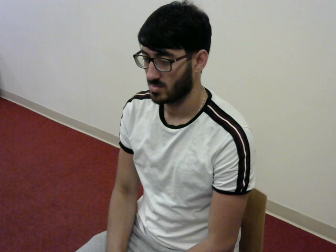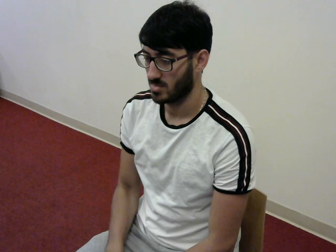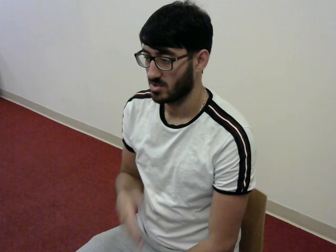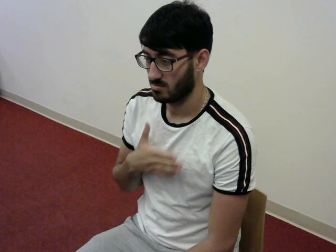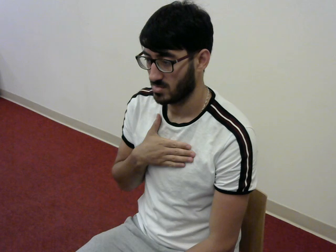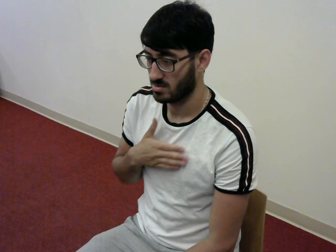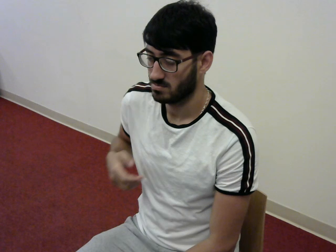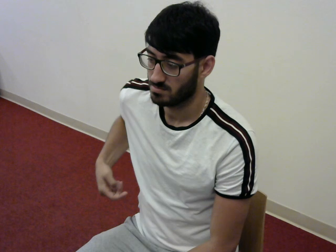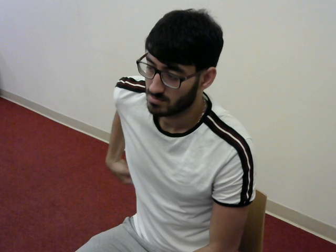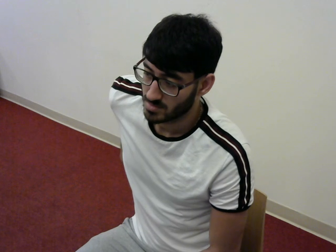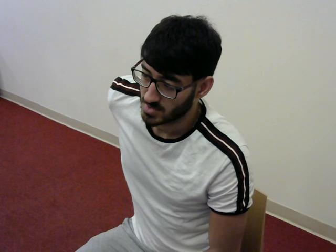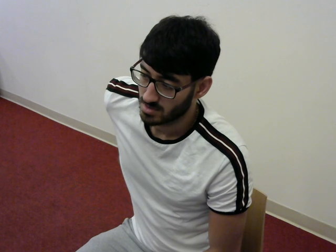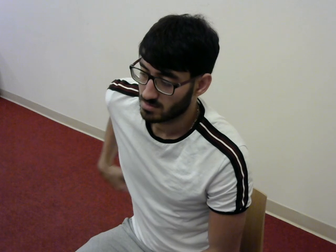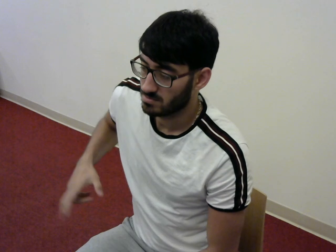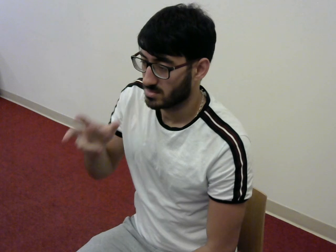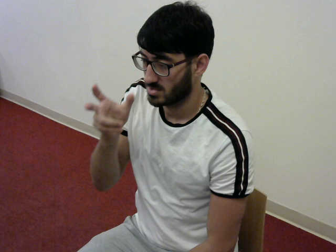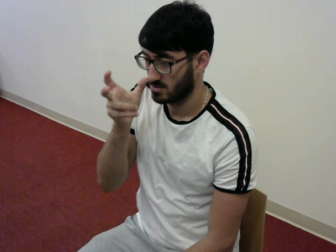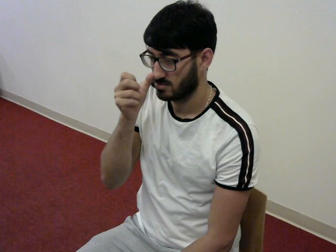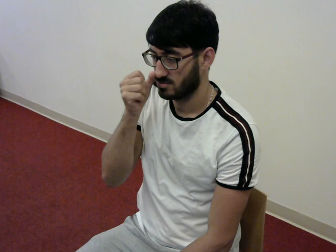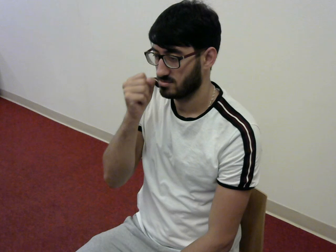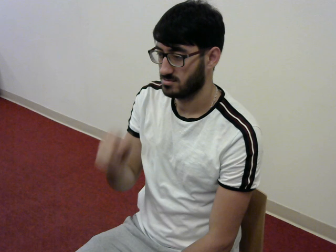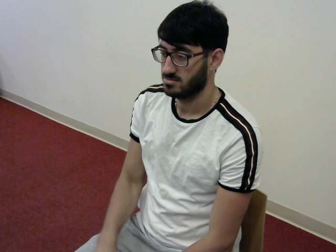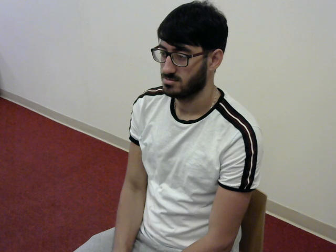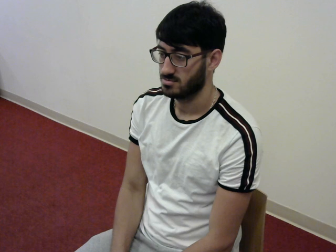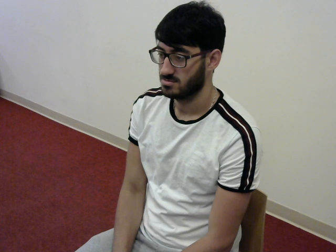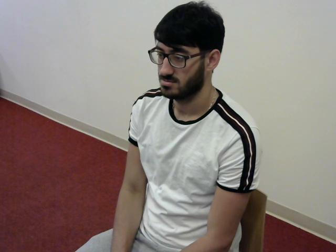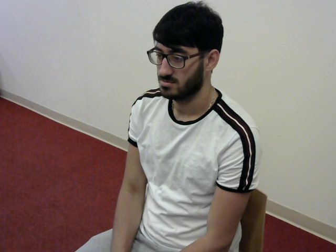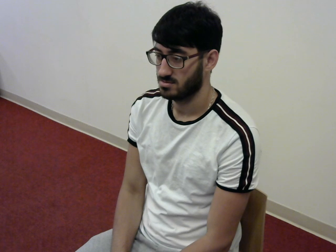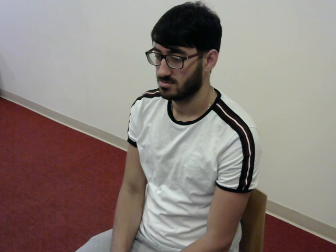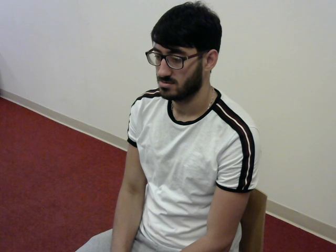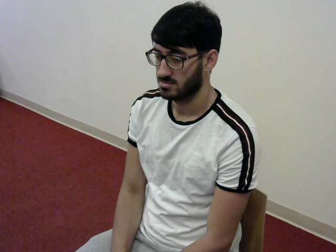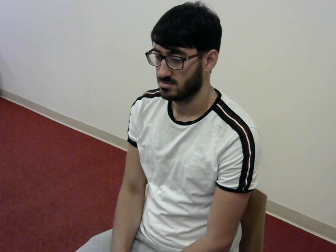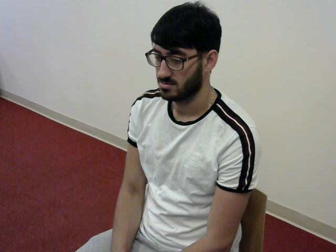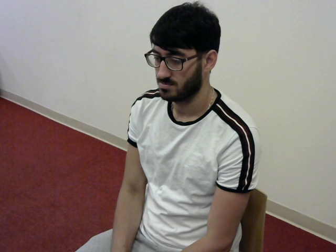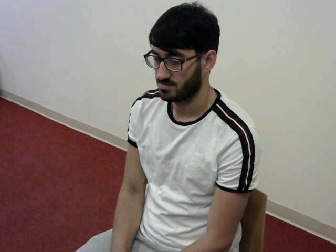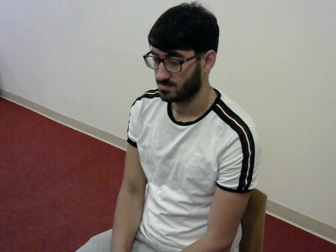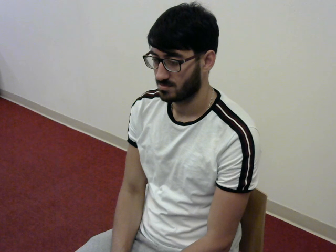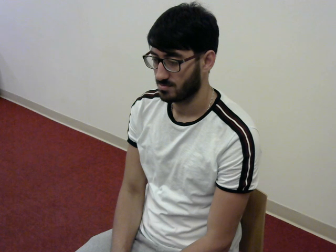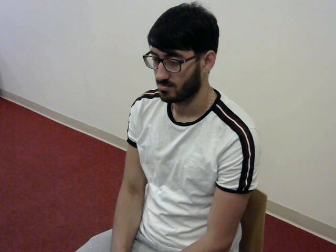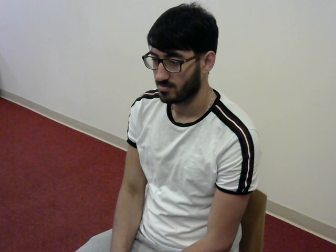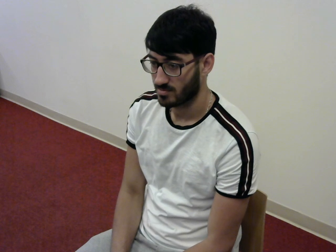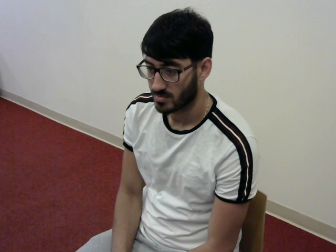Mənim belim ağrıyır